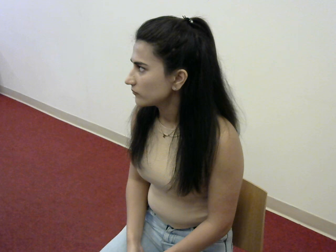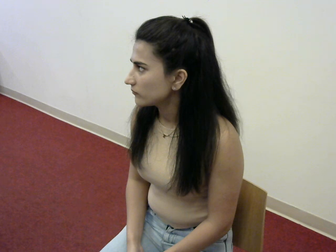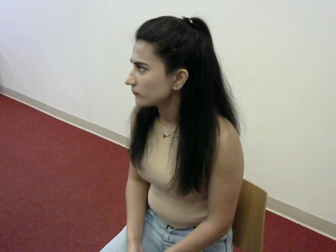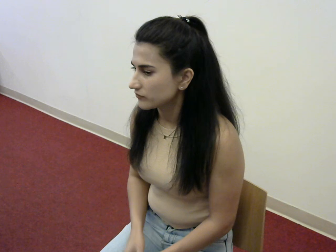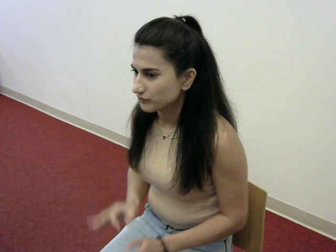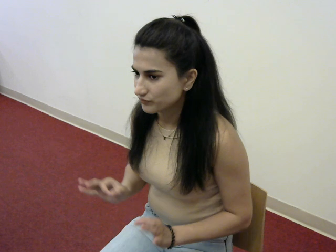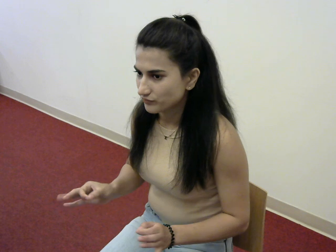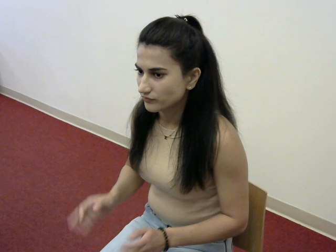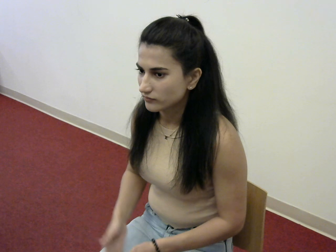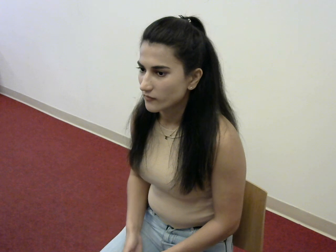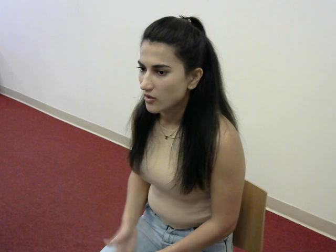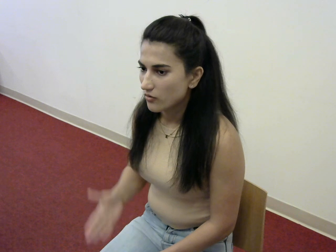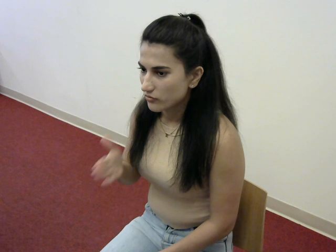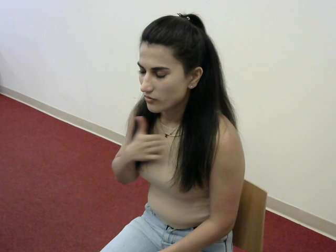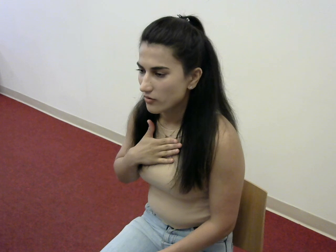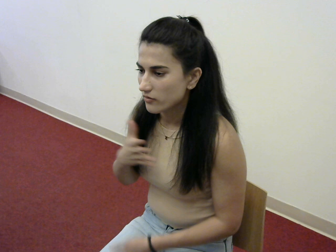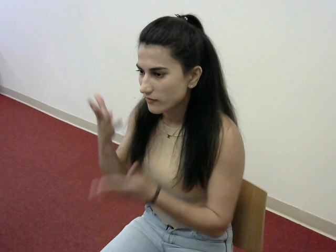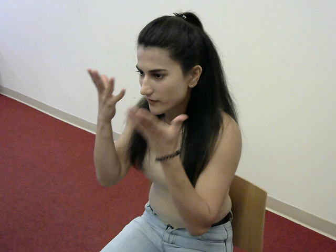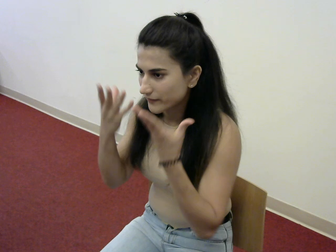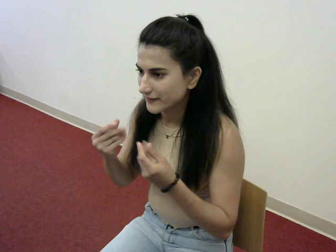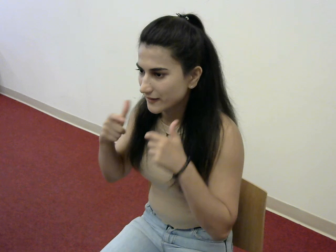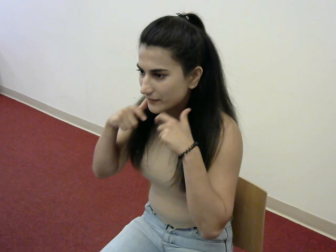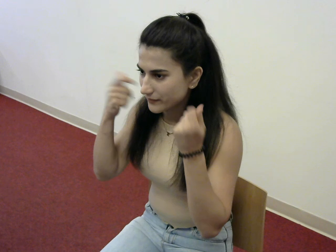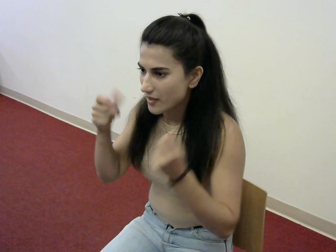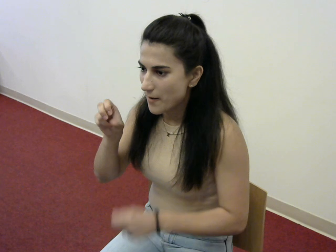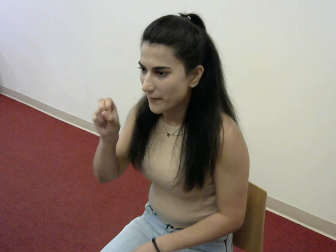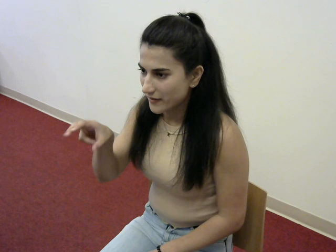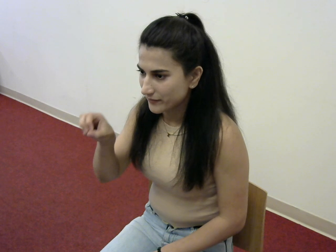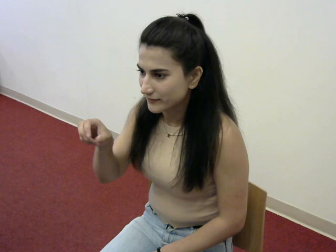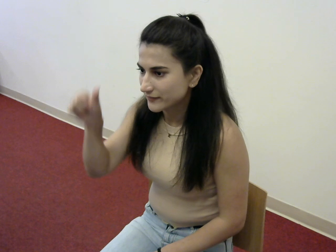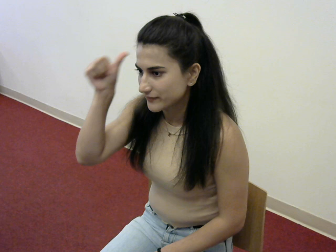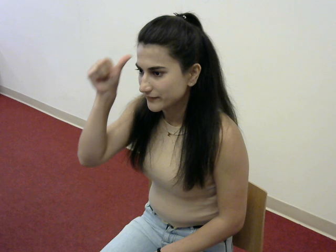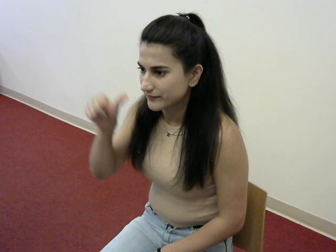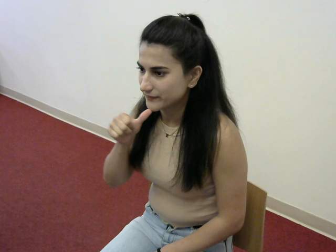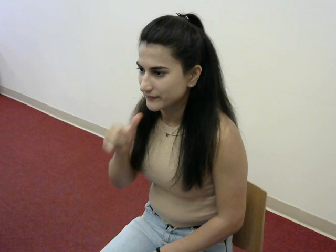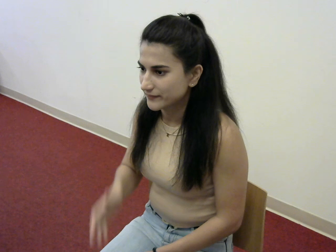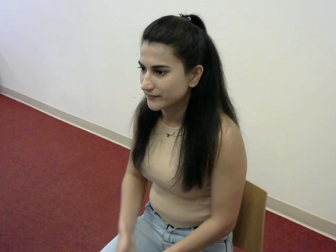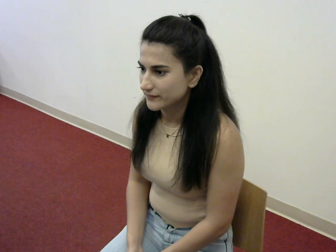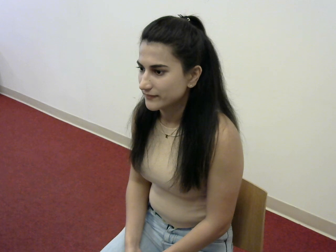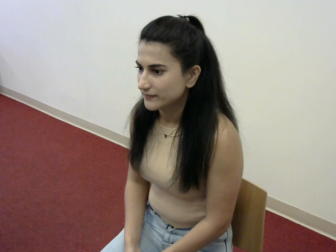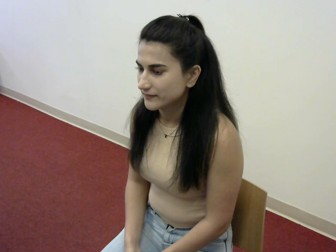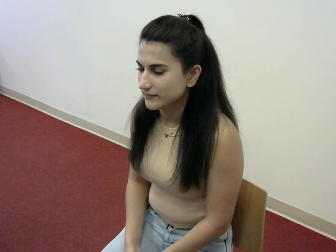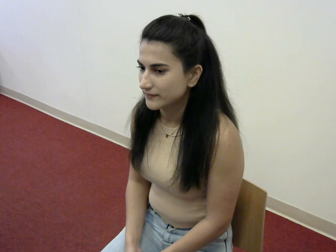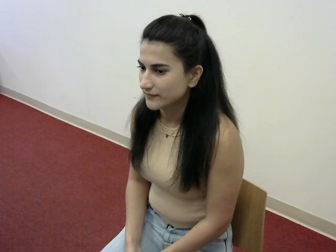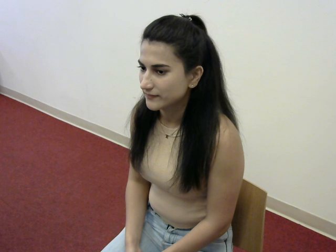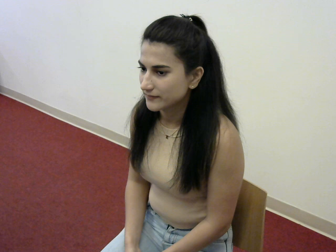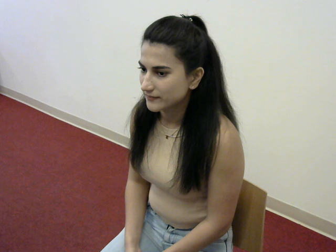Mənim ad günüm aprel ayındadır